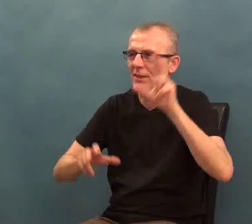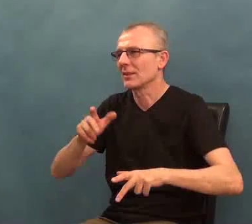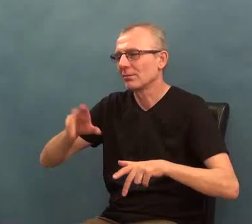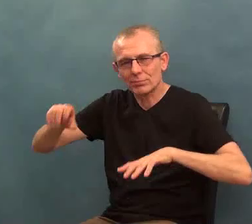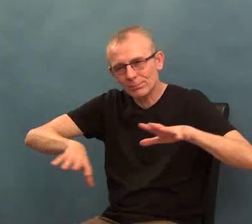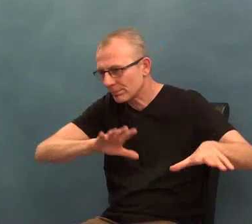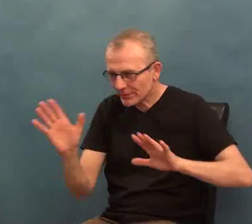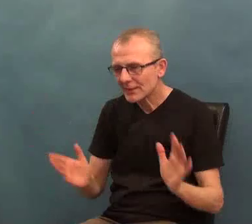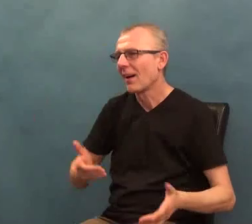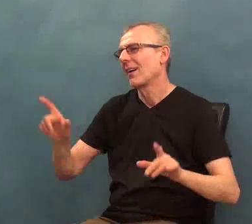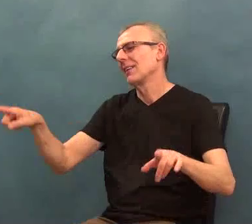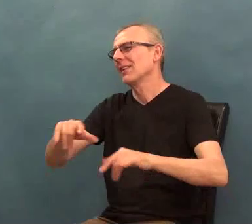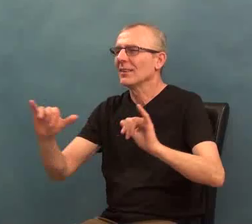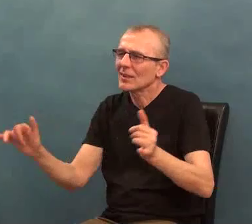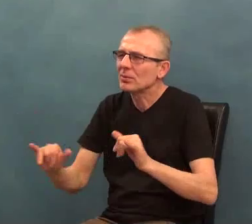Rozlokowali się i zaczęła się impreza.